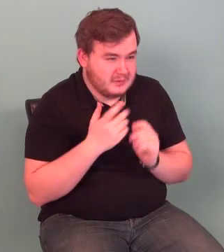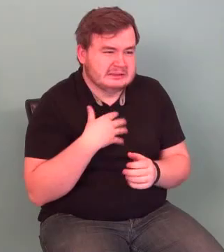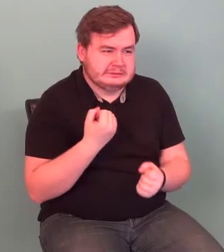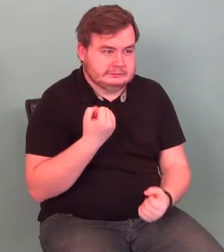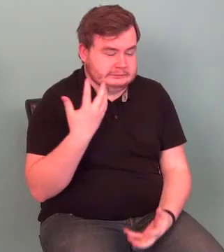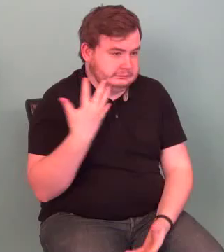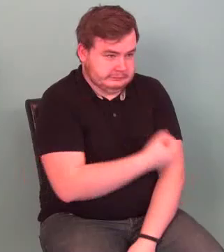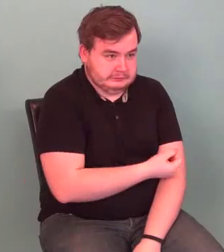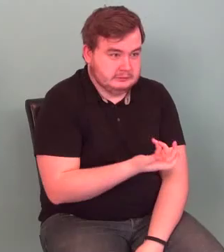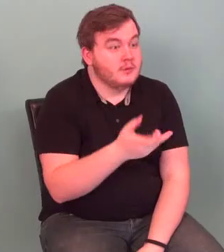Ja czuję się bardzo zmęczony.